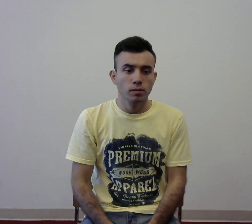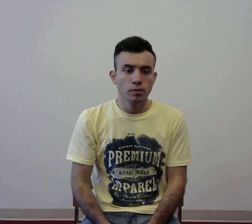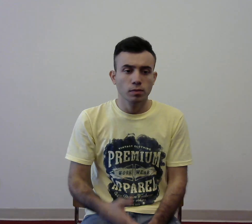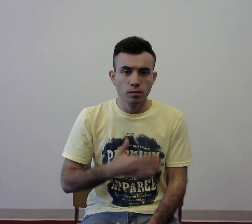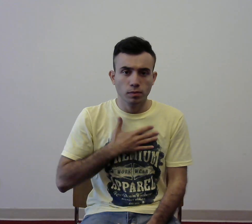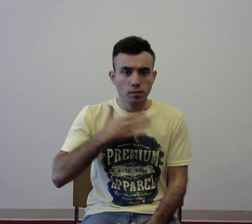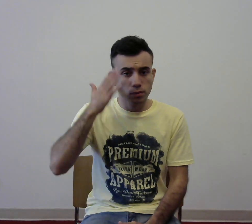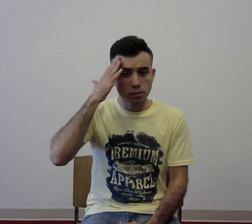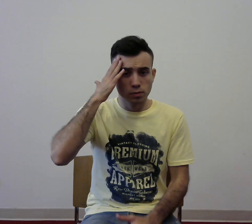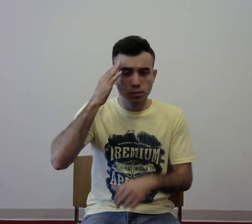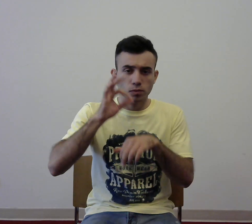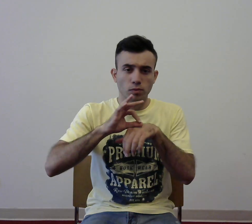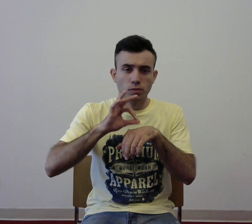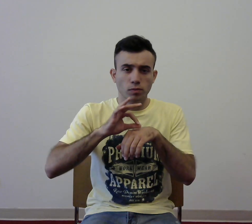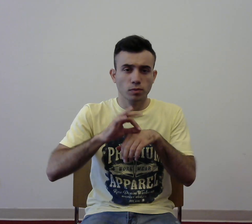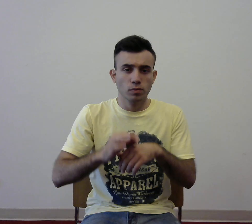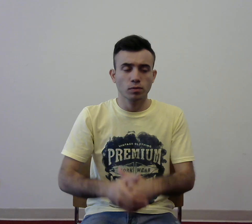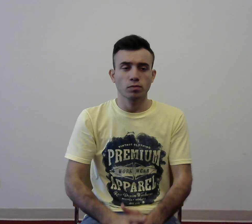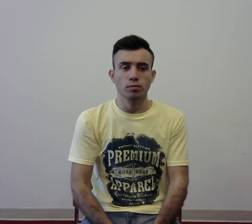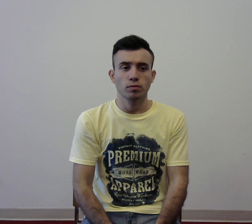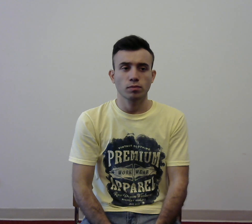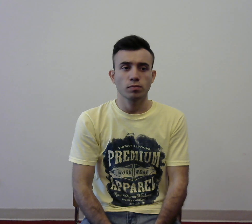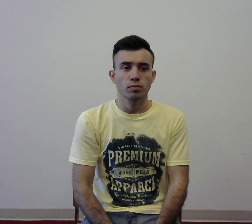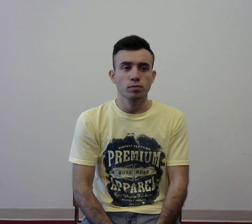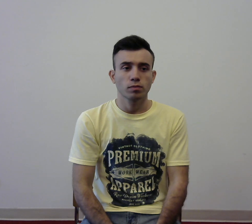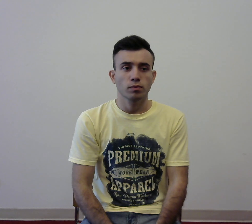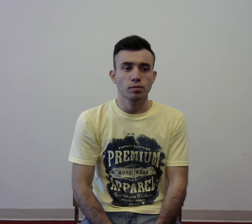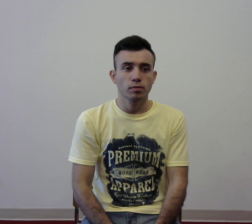Mənim başım ağrıyır